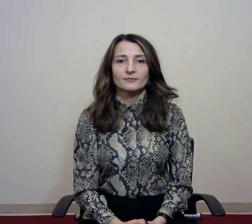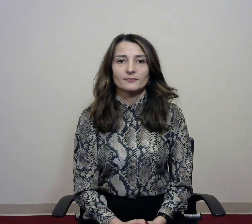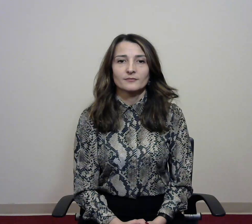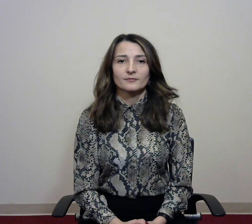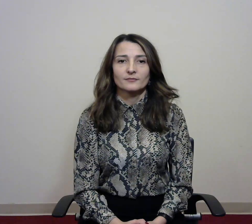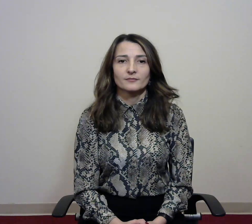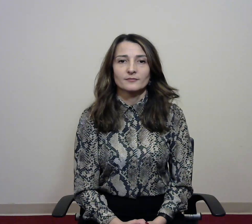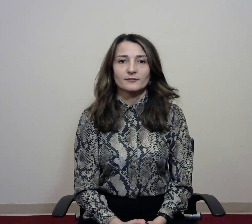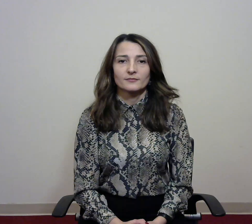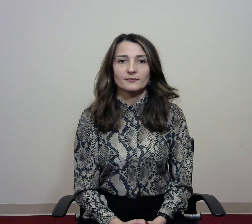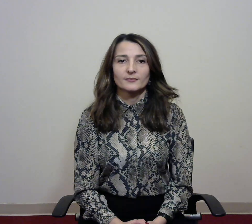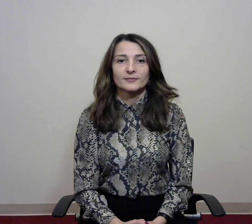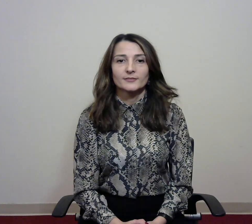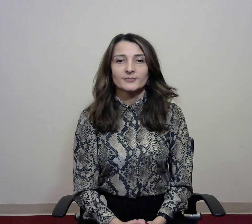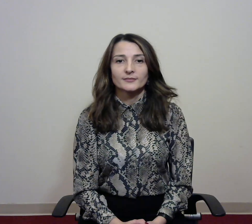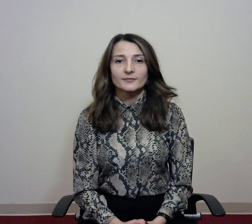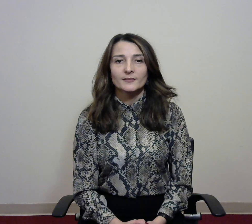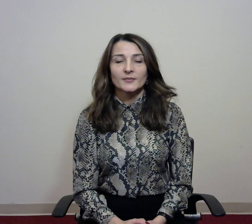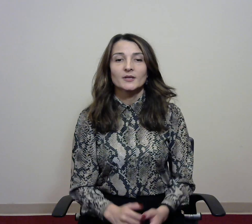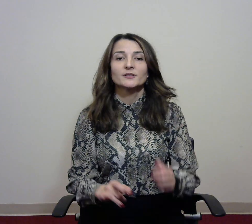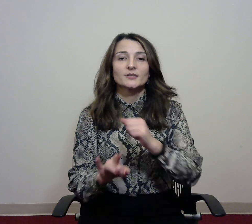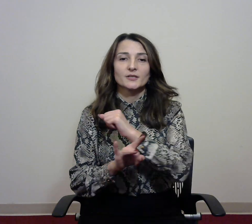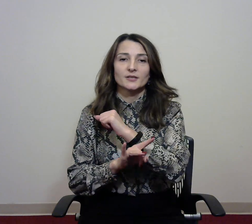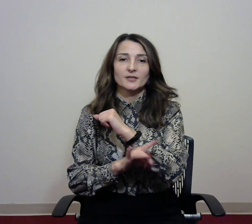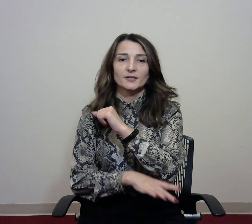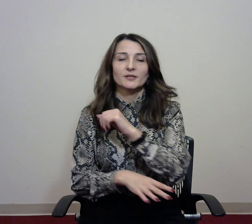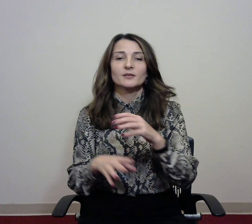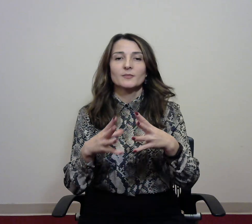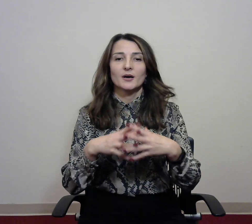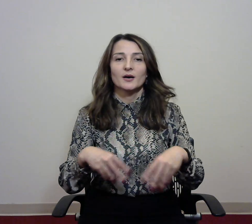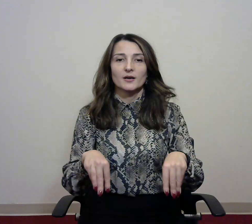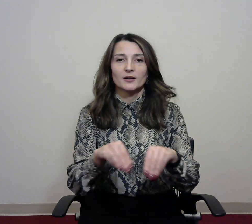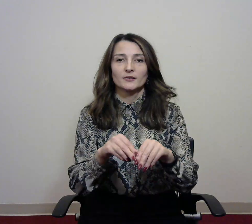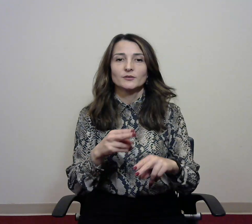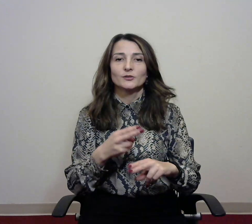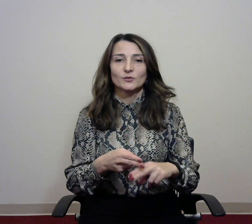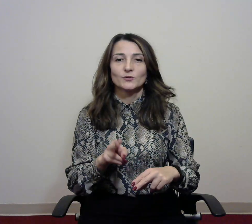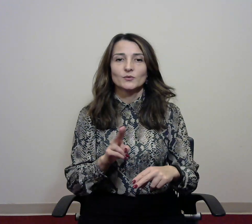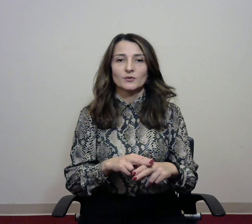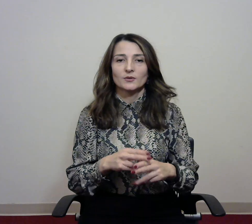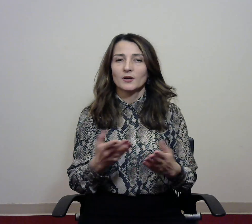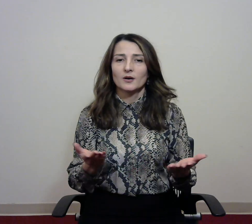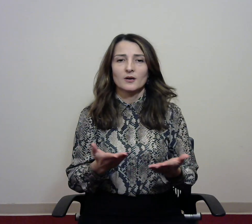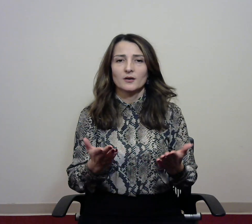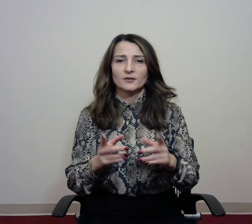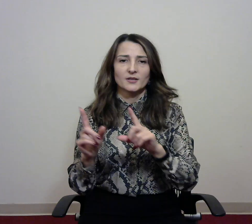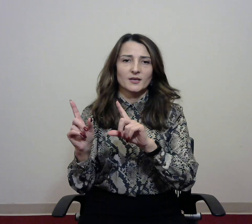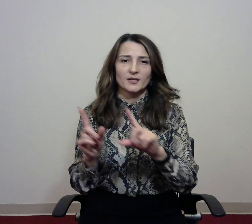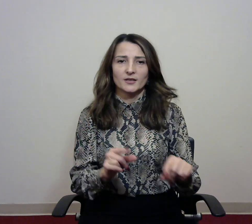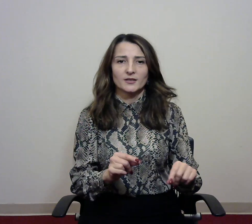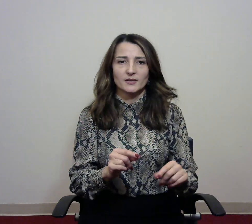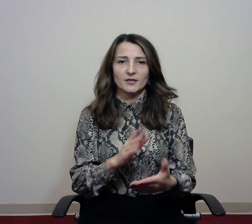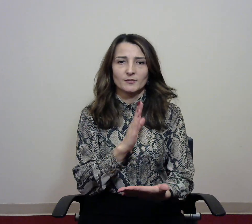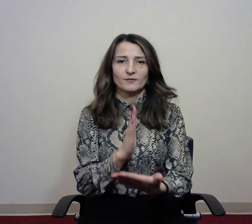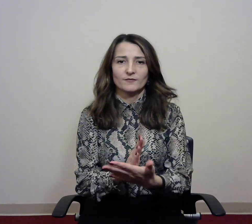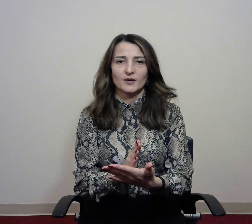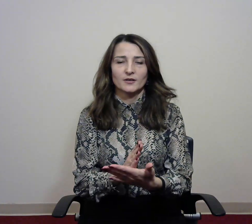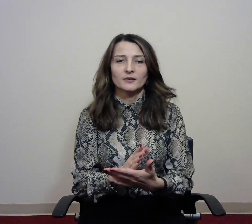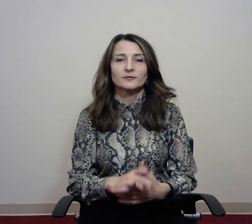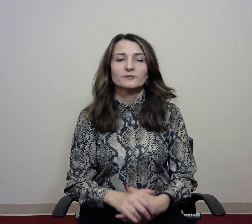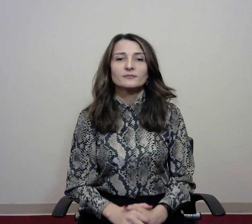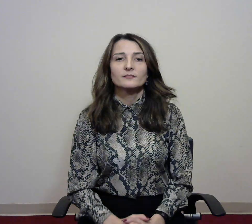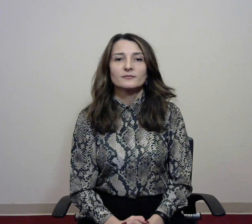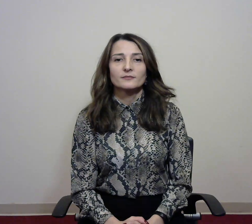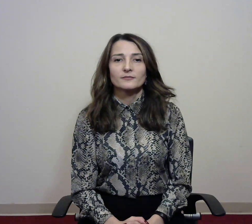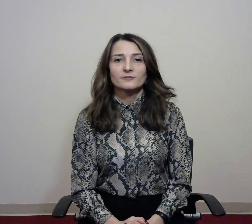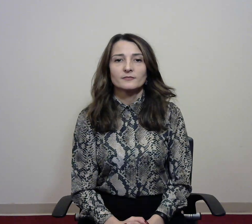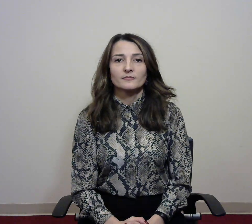Kasıb ailələr üçün hansı endirimlər var?